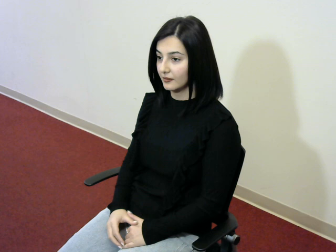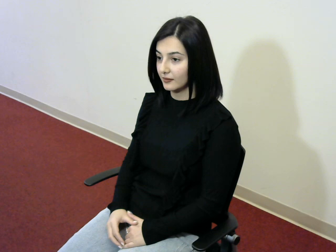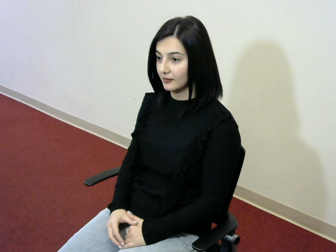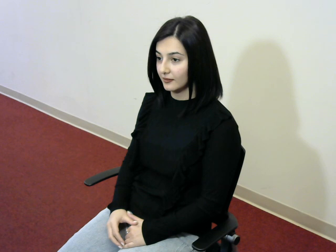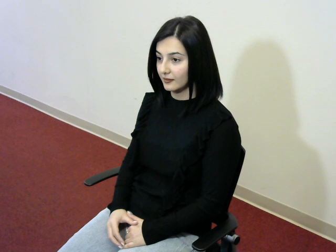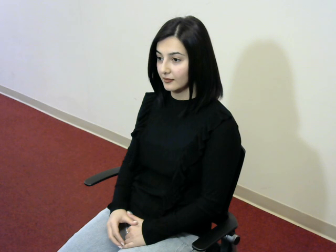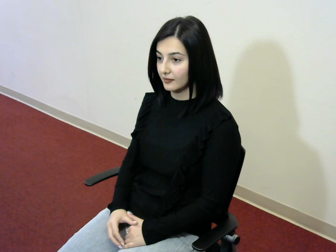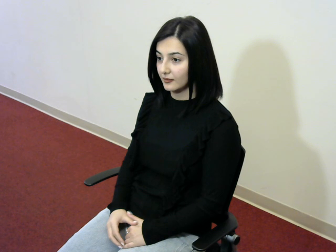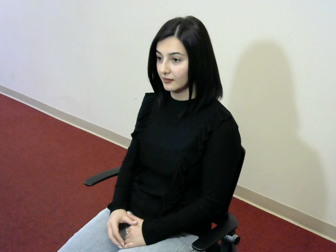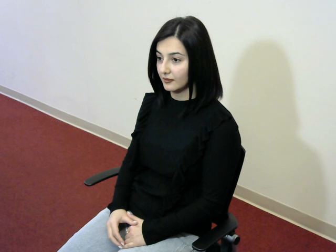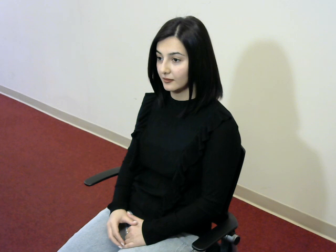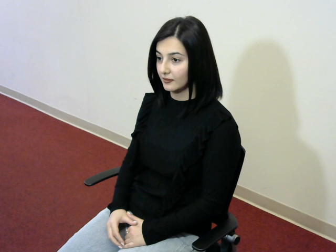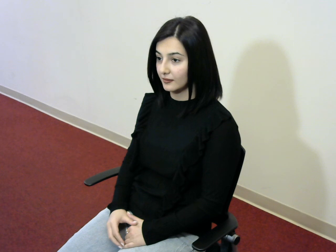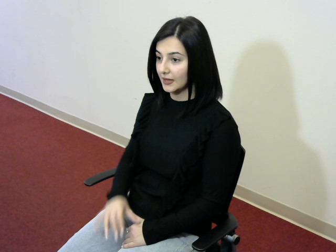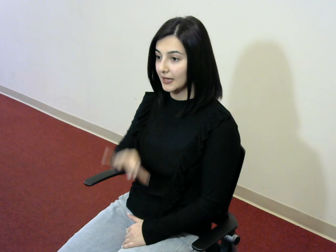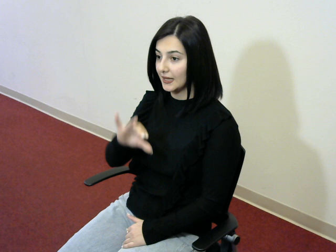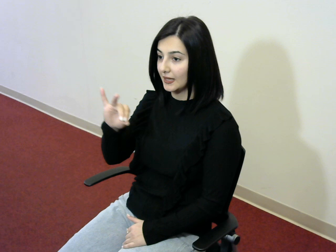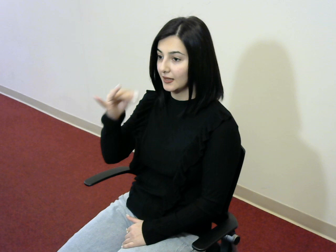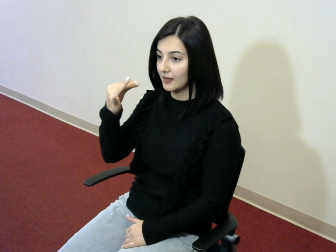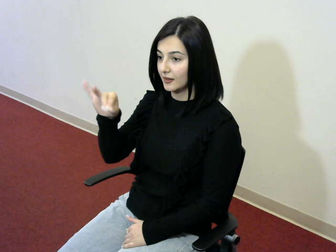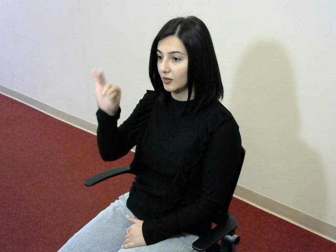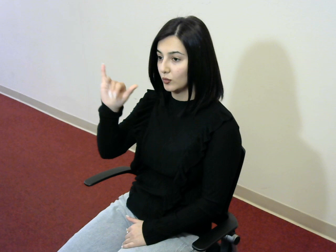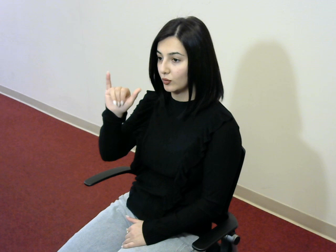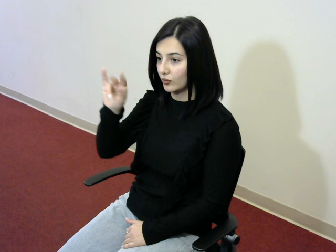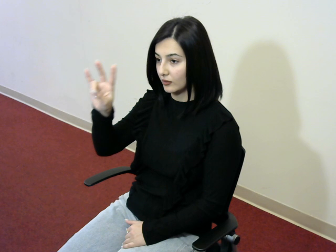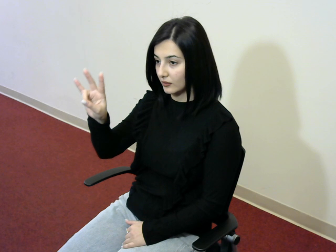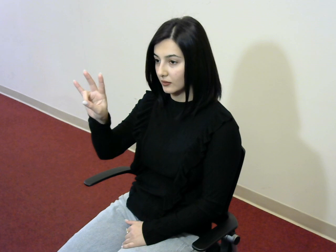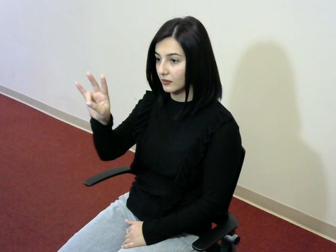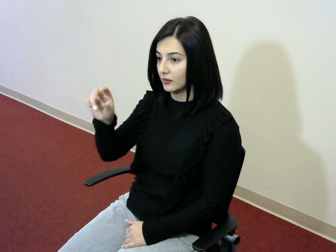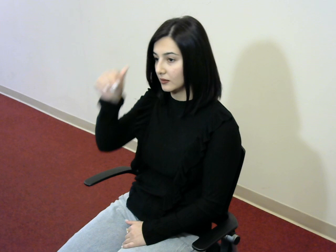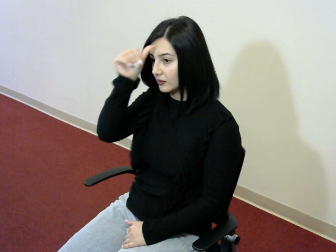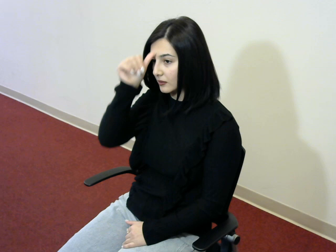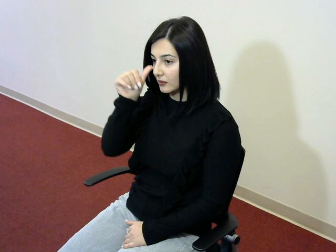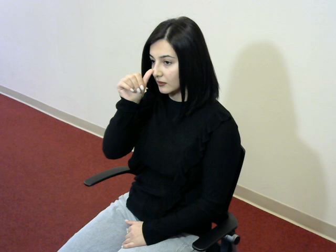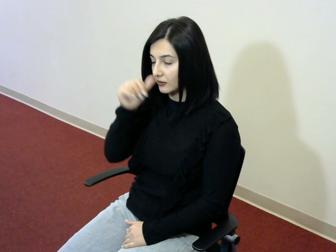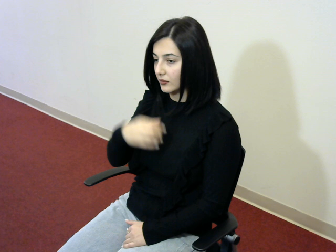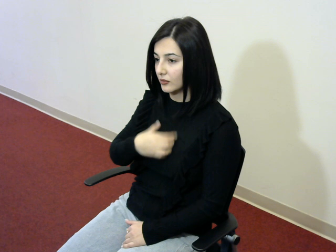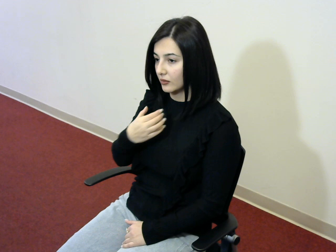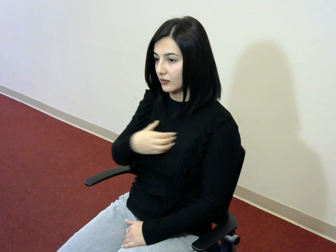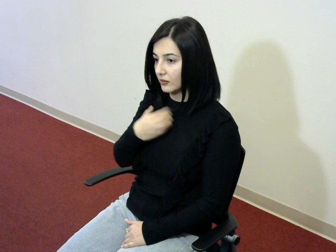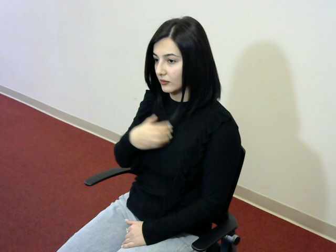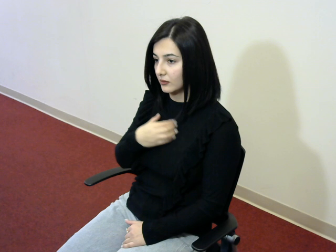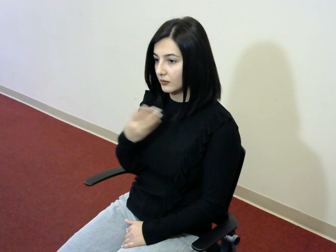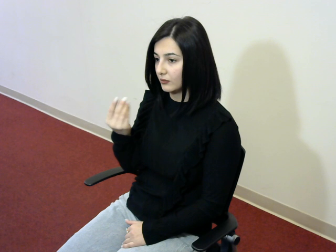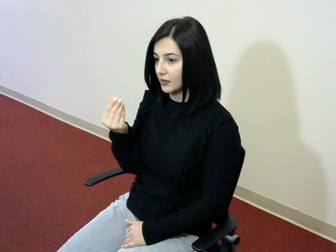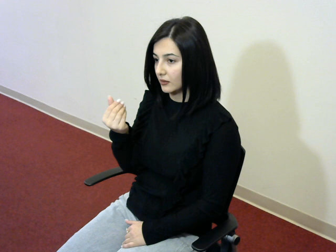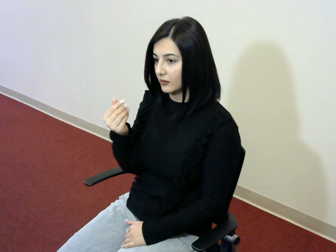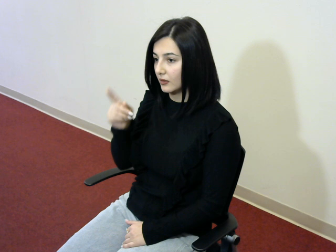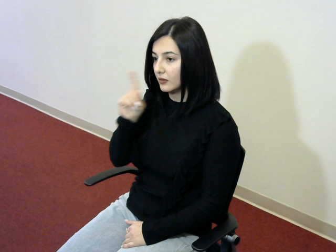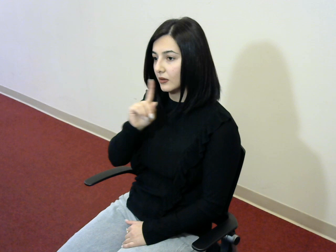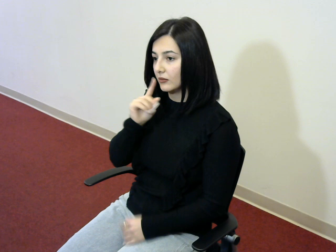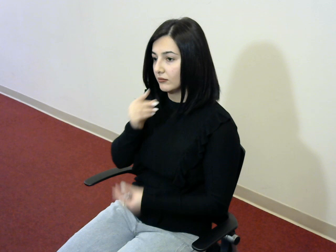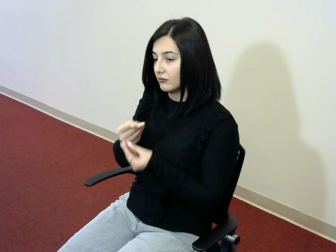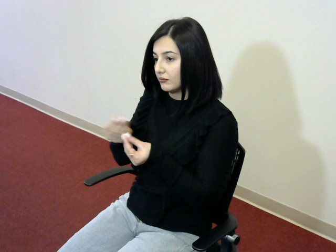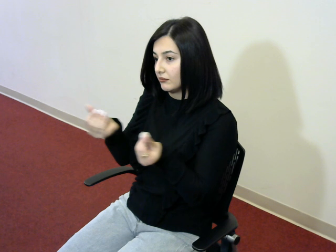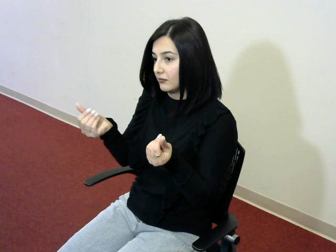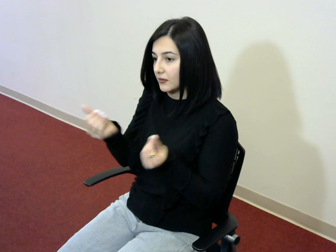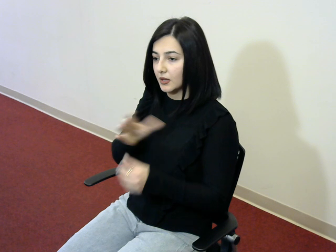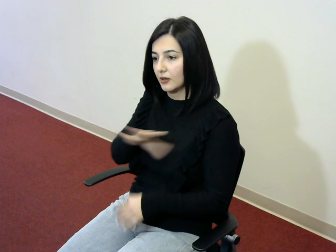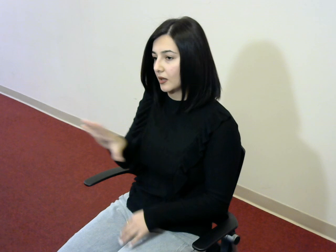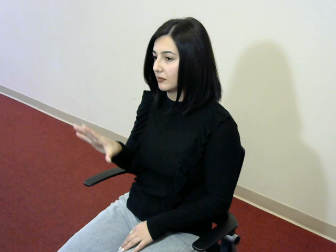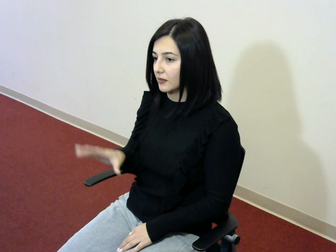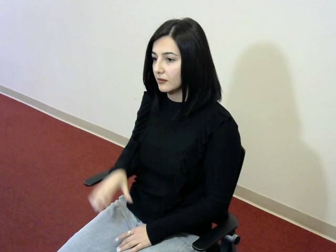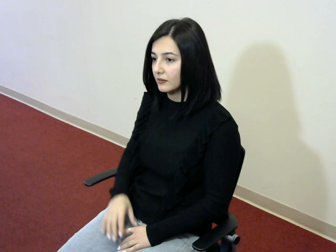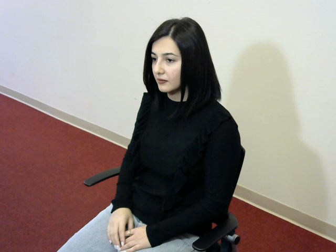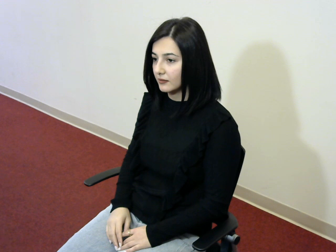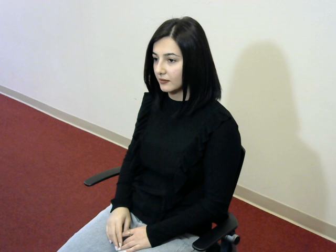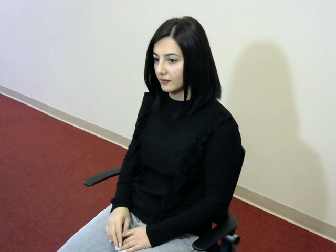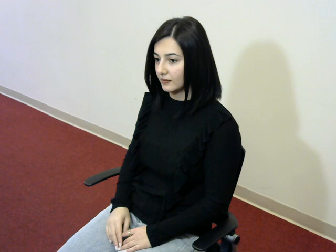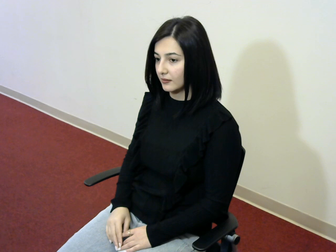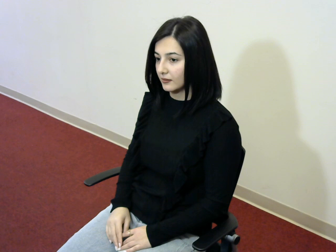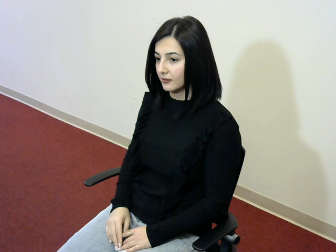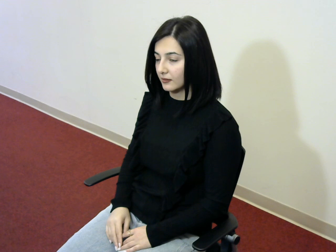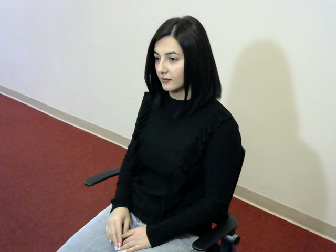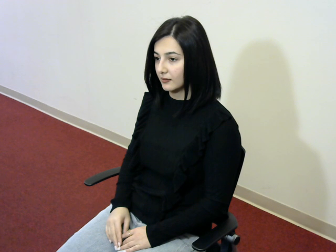İyun ayının sosial müavinətləri hələ ki, ödənilməyib